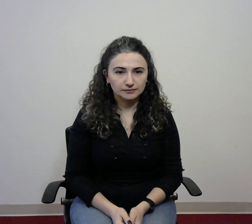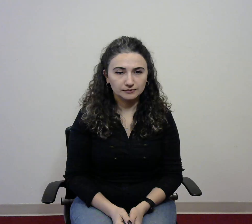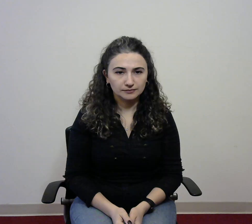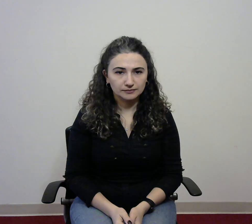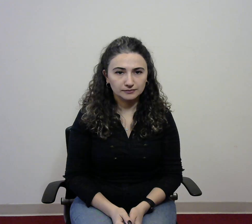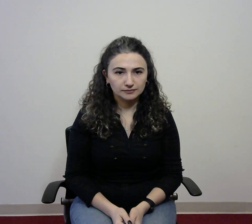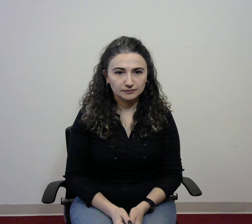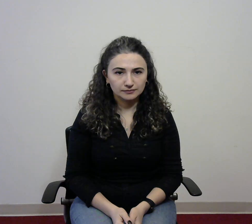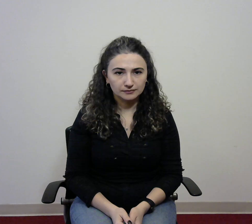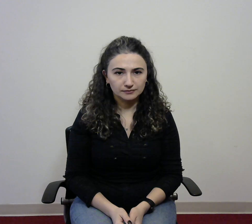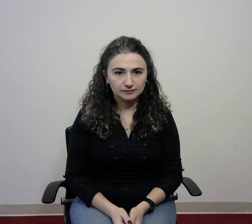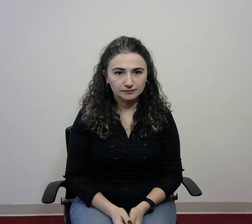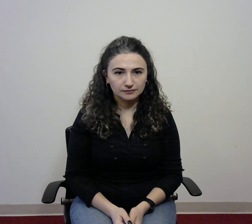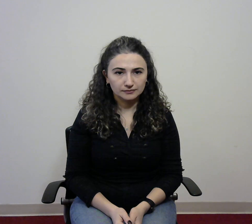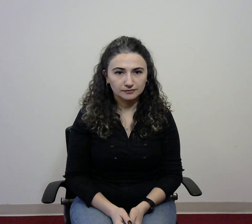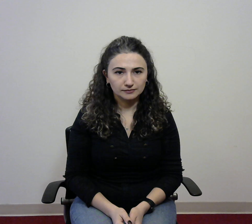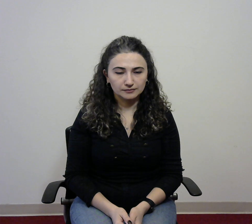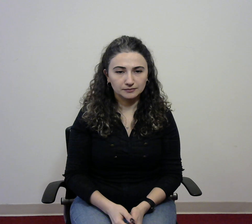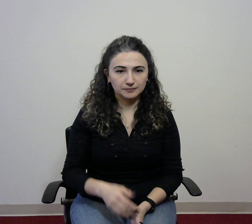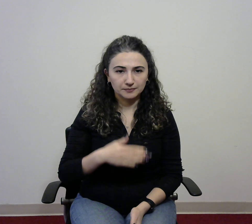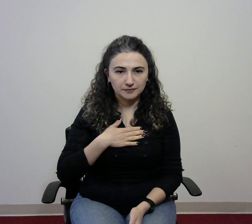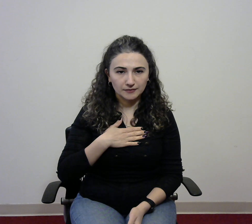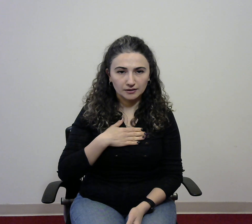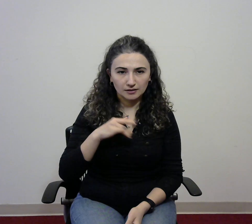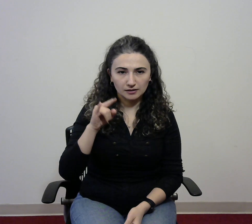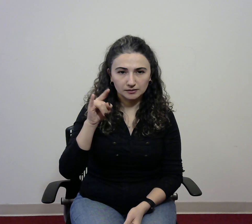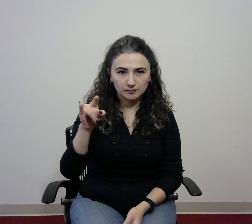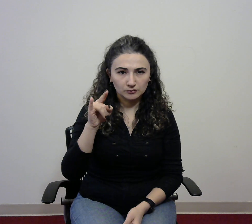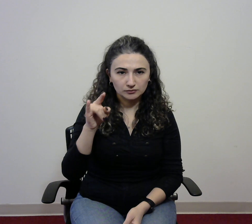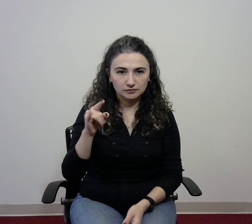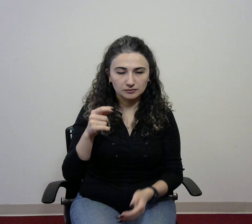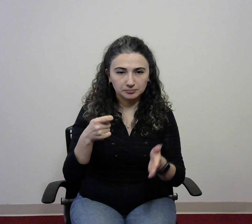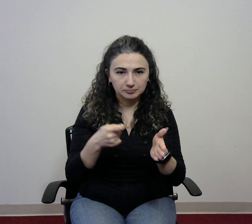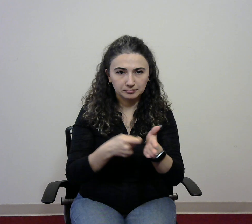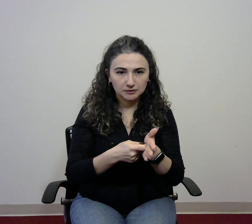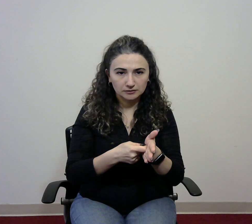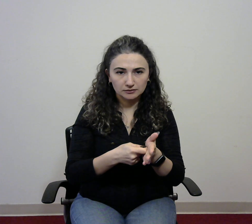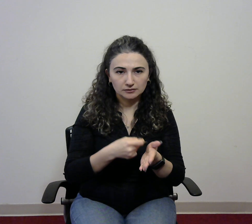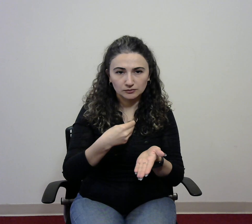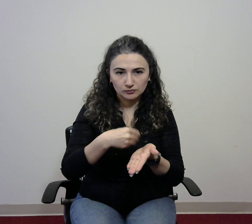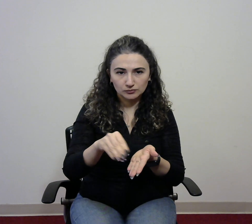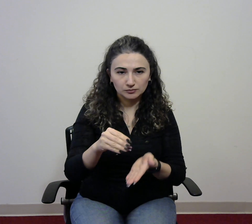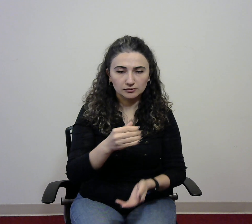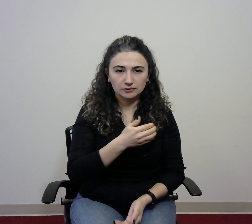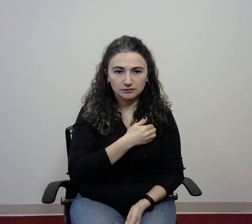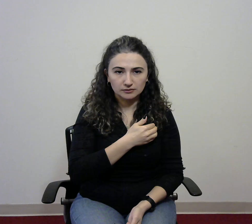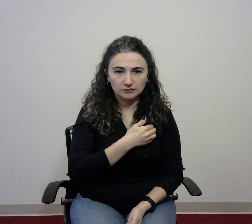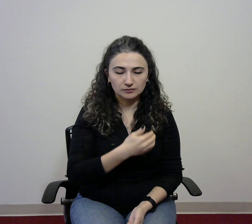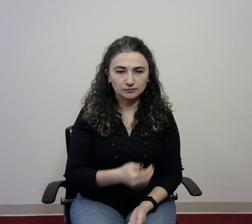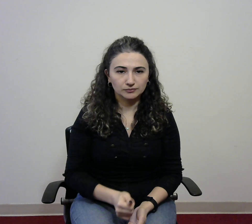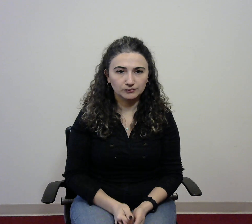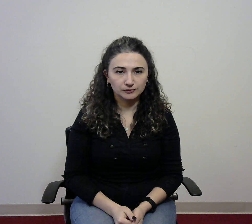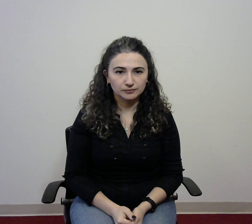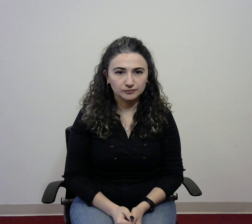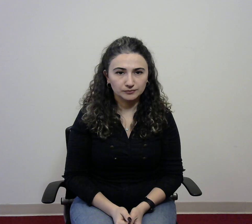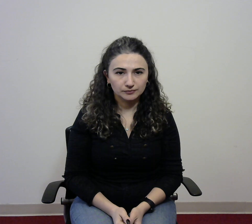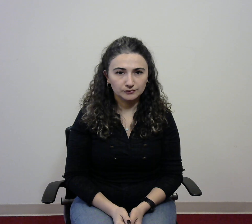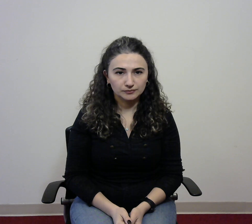Mən təyyarə bileti almaq istəyirəm